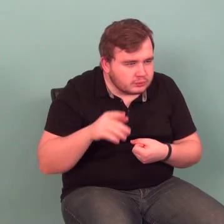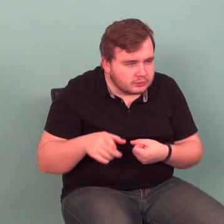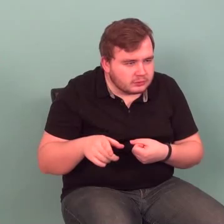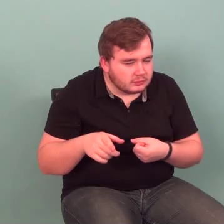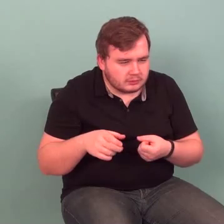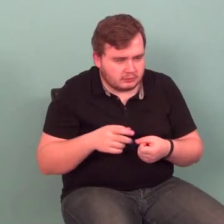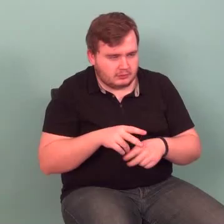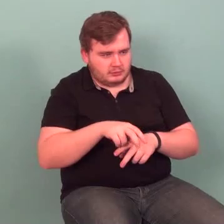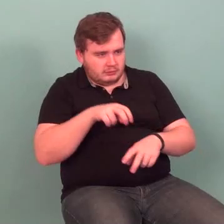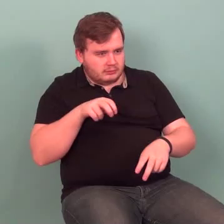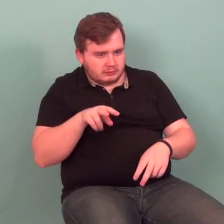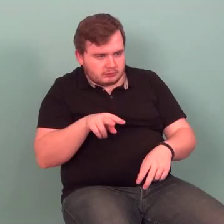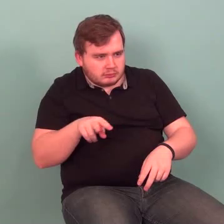Mężczyzna cofa się i przygląda się koszom.